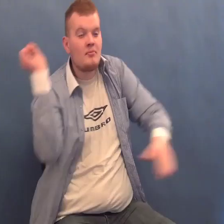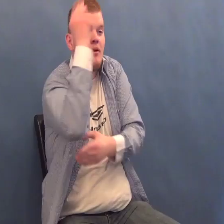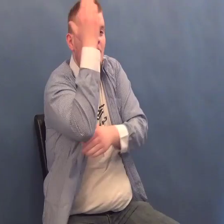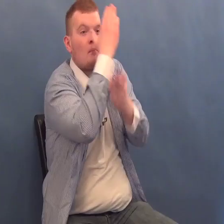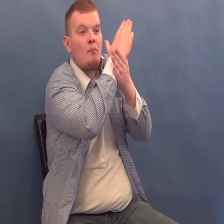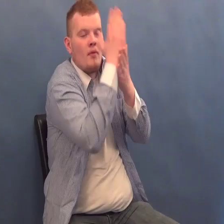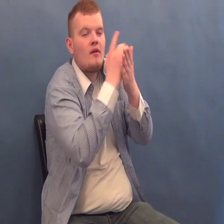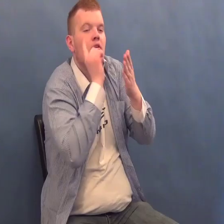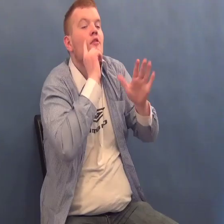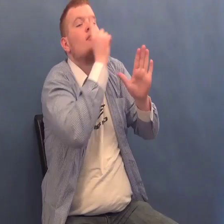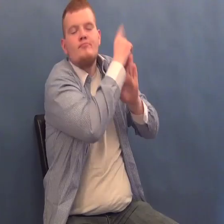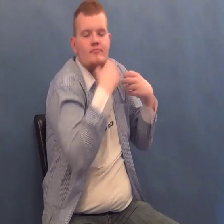Okno pęka, a chłopak odchodzi.